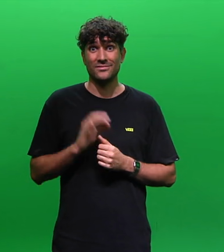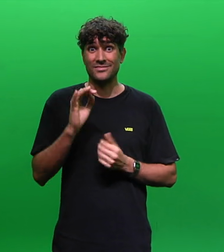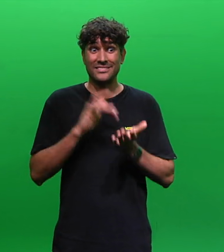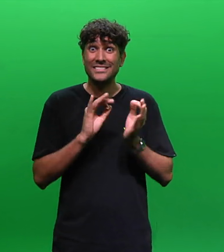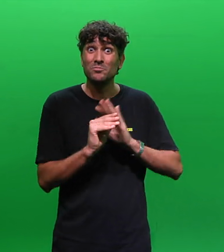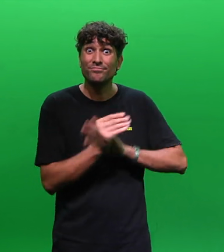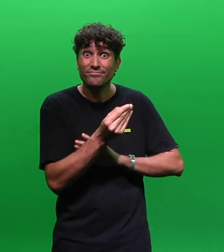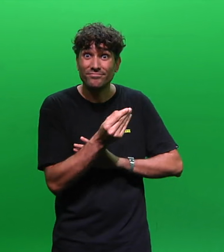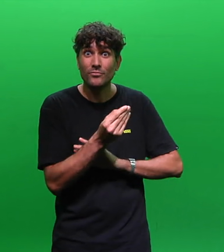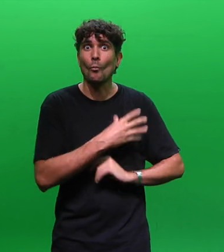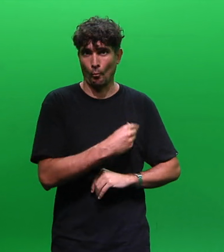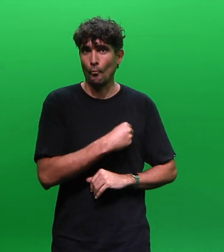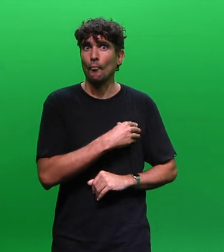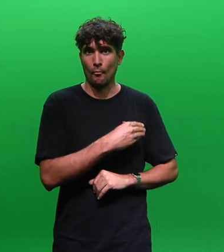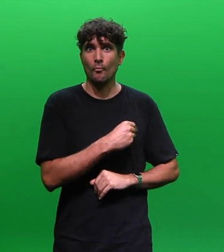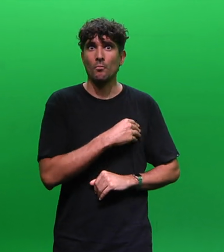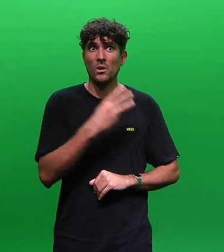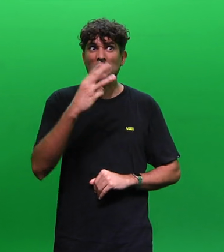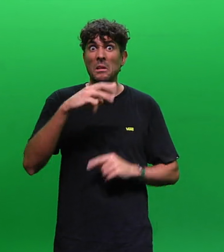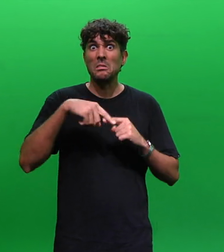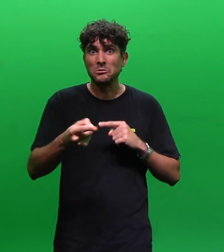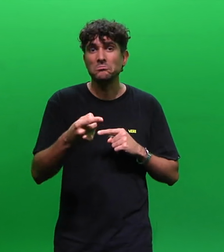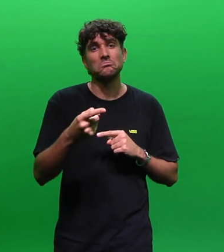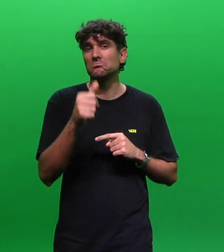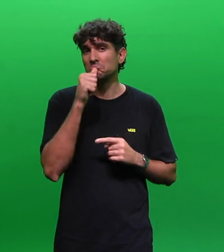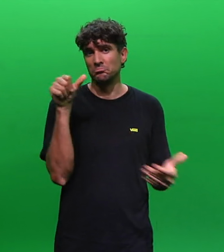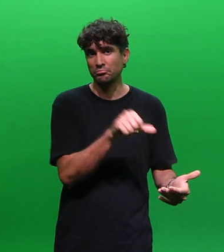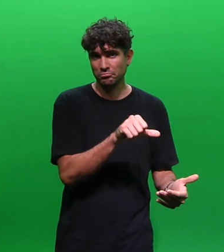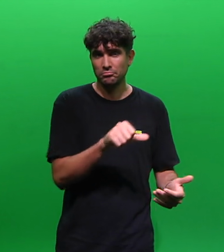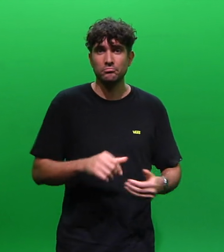Quan va néixer sí que prenia el pit, però tres mesos després ja li vam donar el biberó.